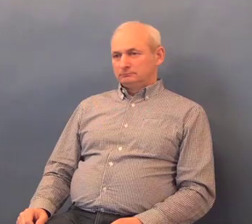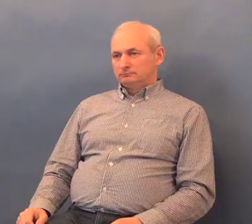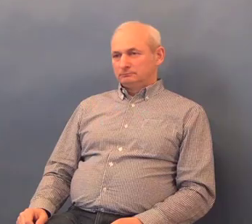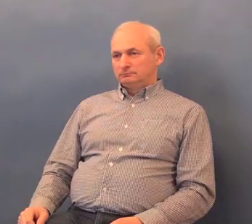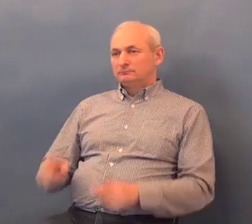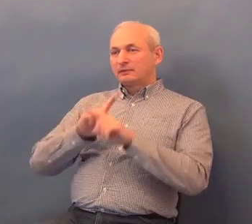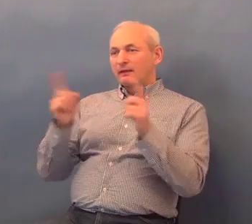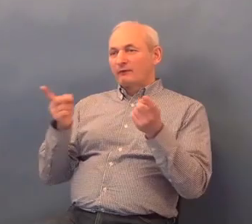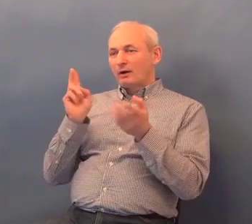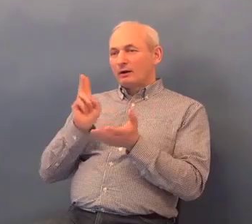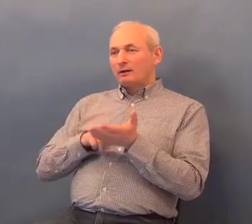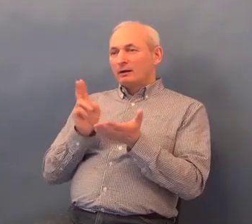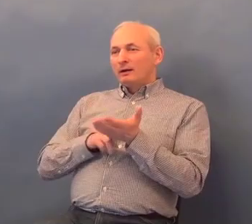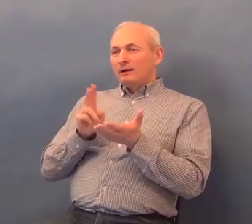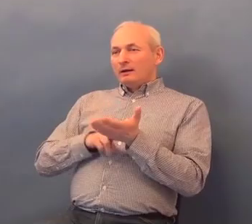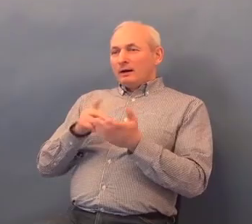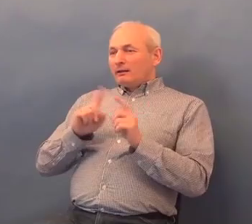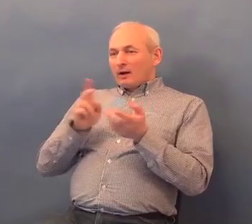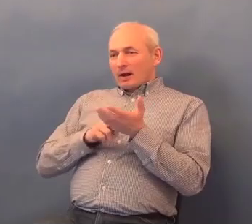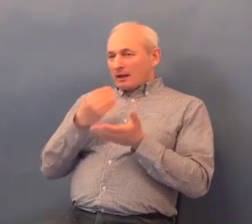Nie wolno kanapki... nie wolno jeść kanapki.